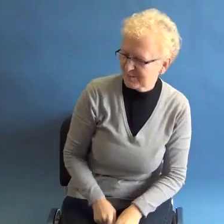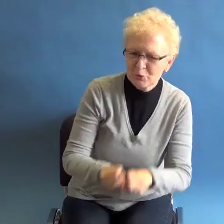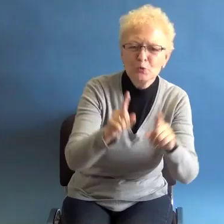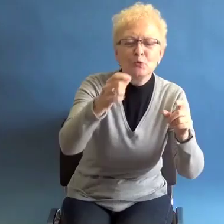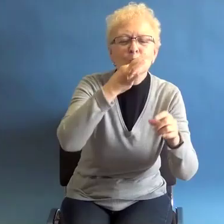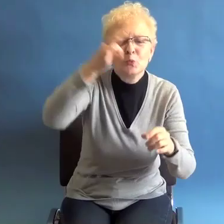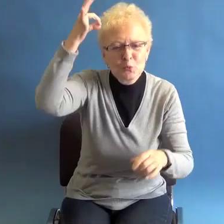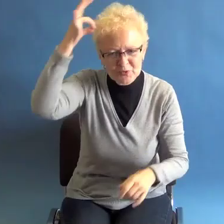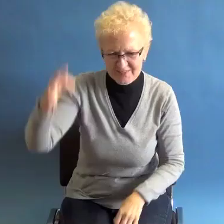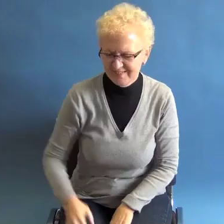Tak jak duch.